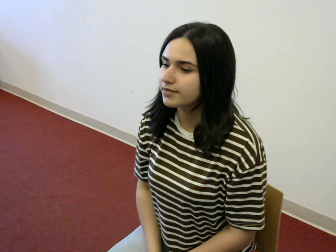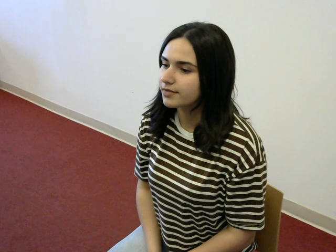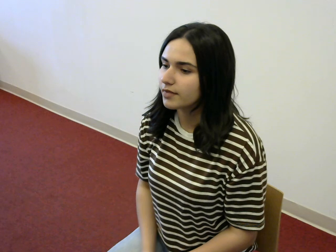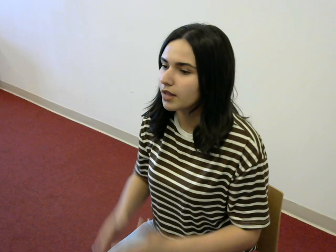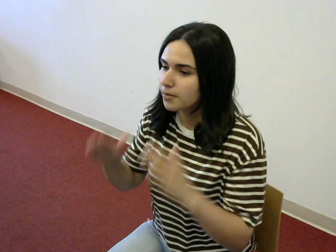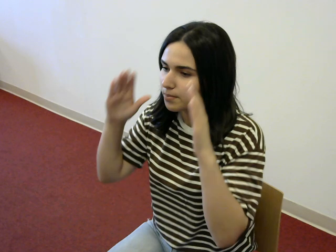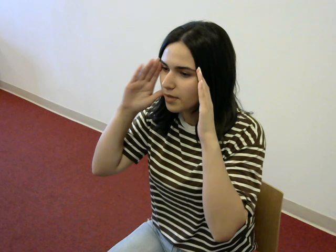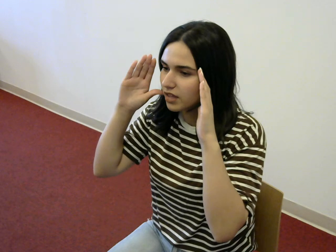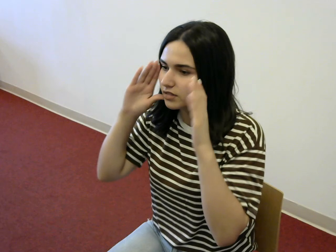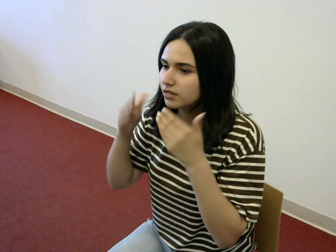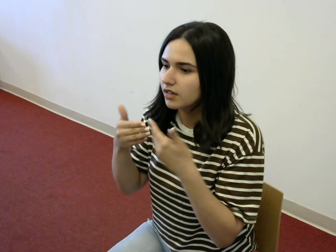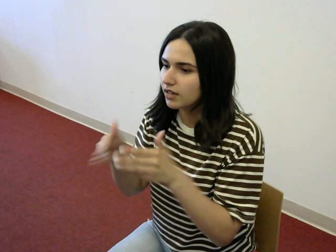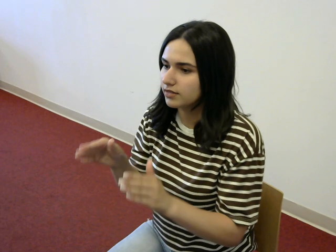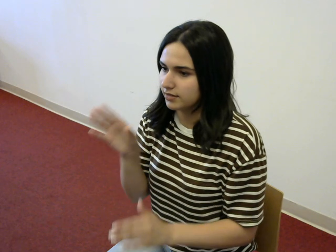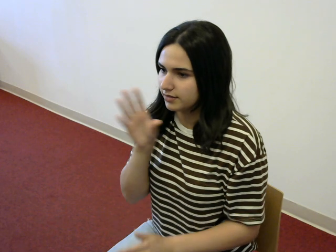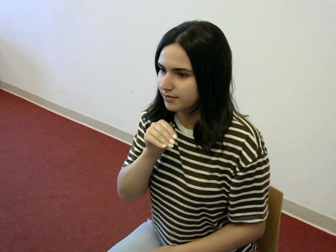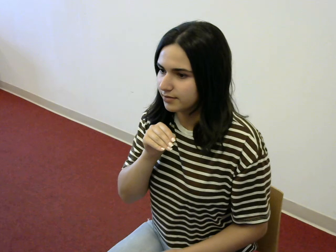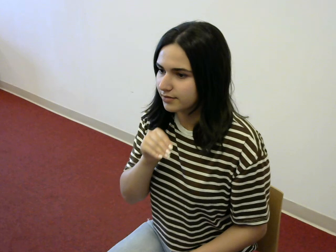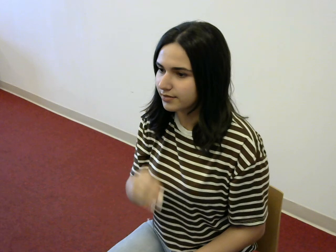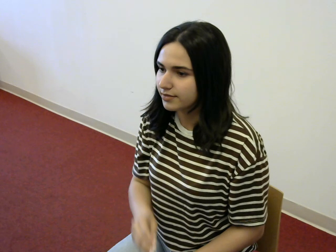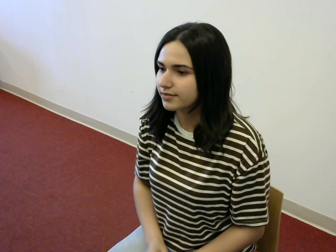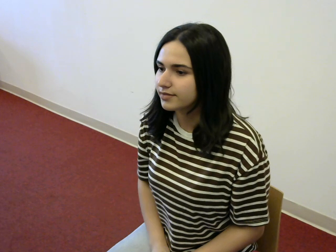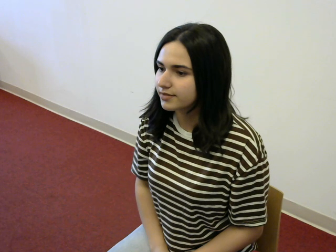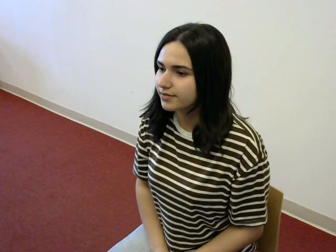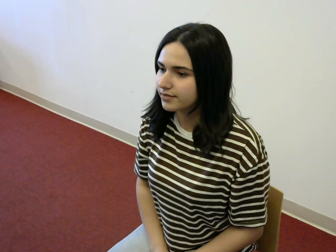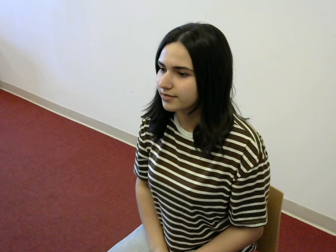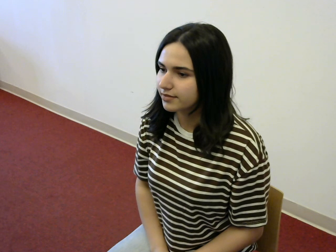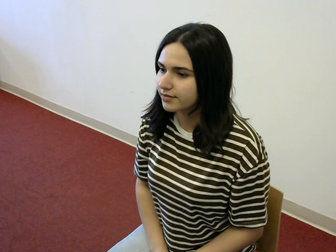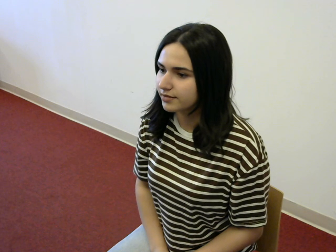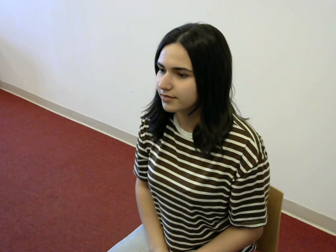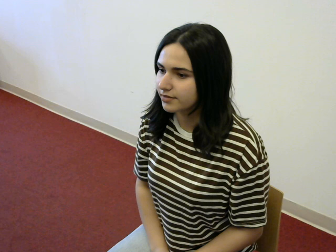Pəncərəni aça bilərsinizmi?